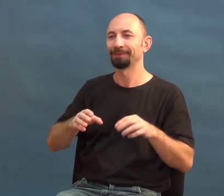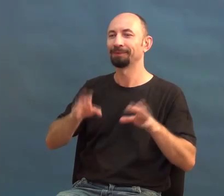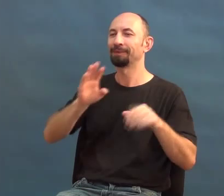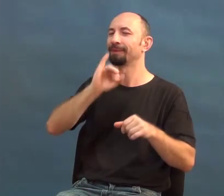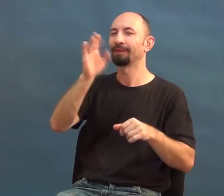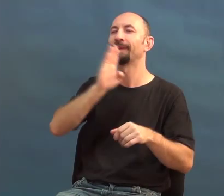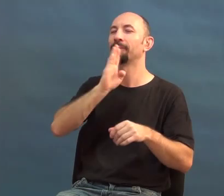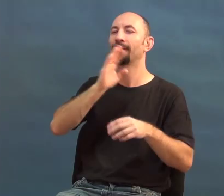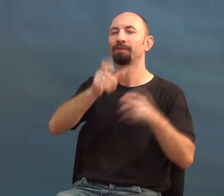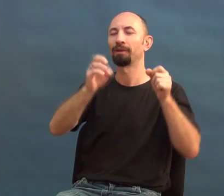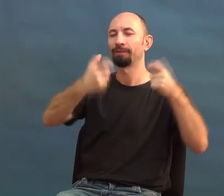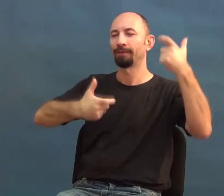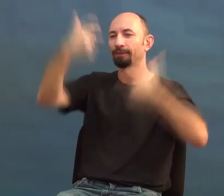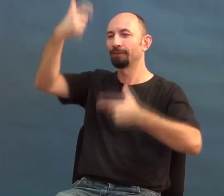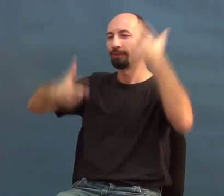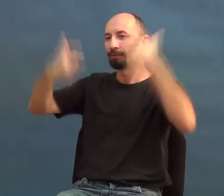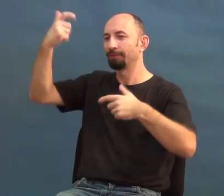Amerykańskie wieżowce.